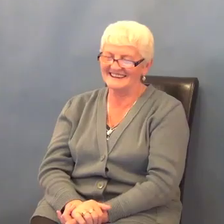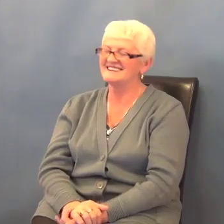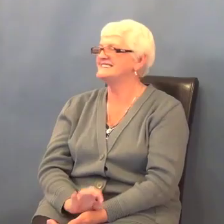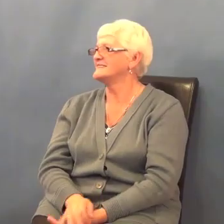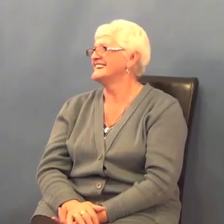Dobrze.